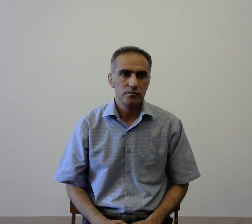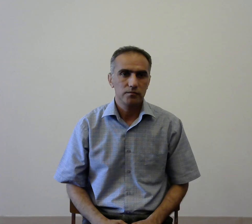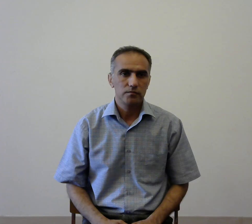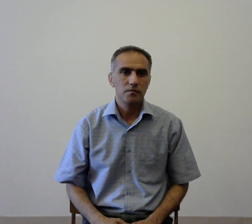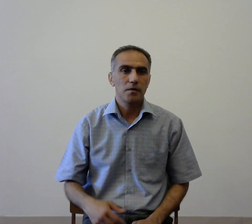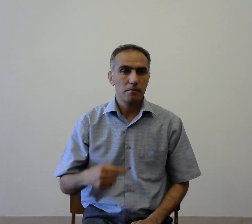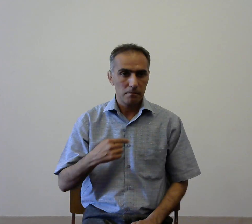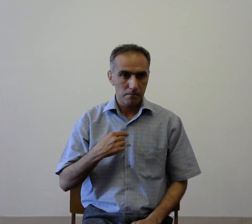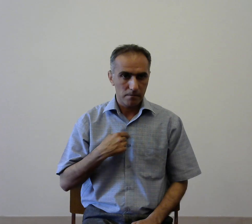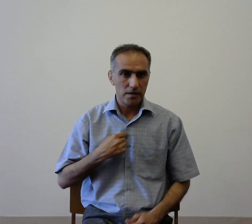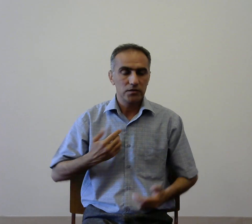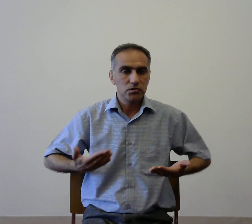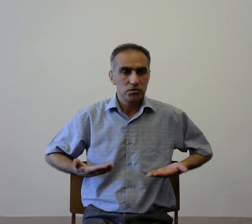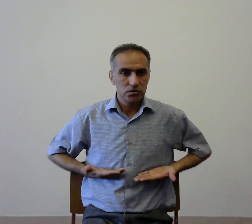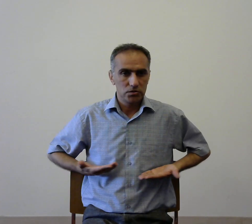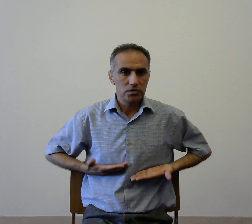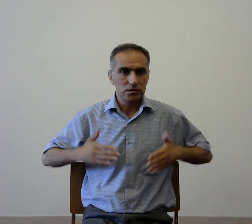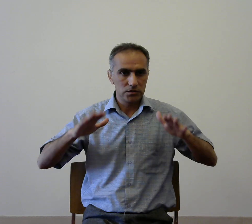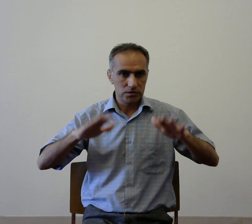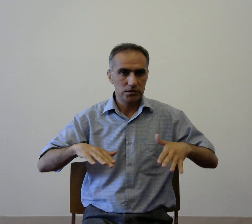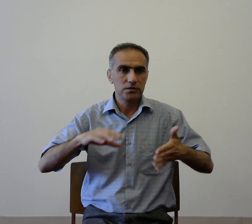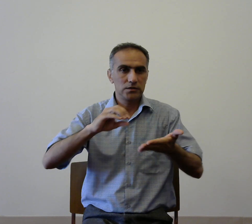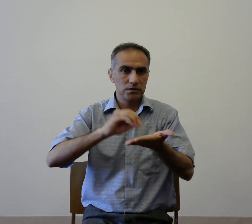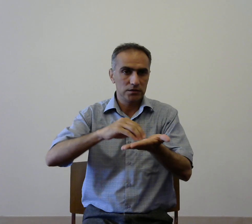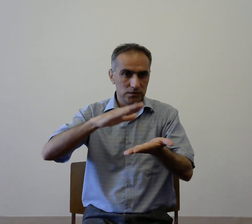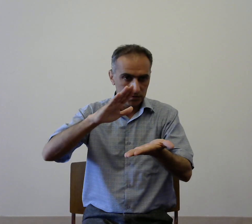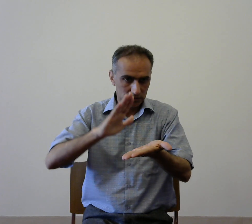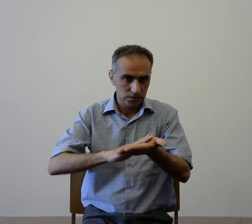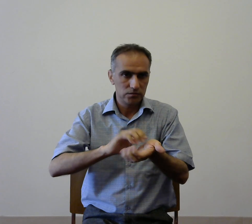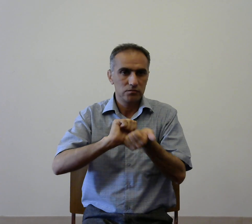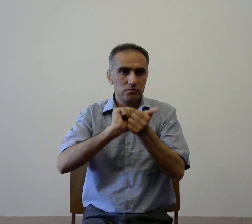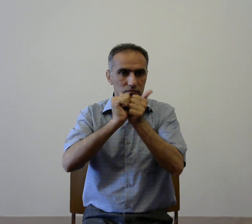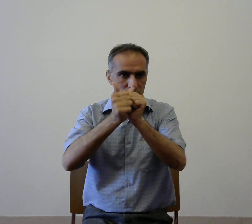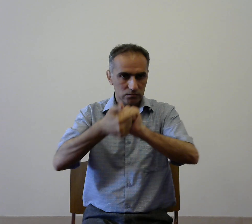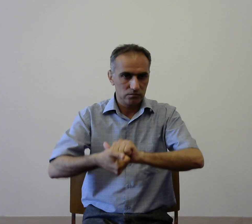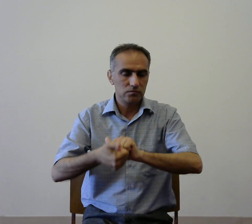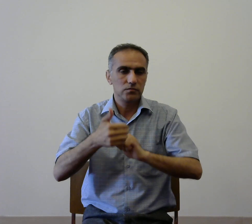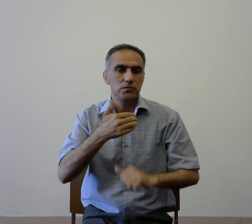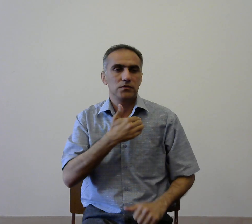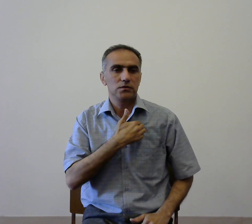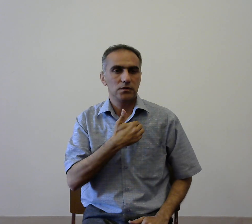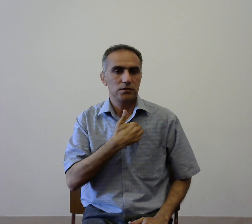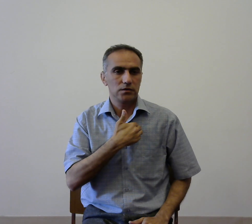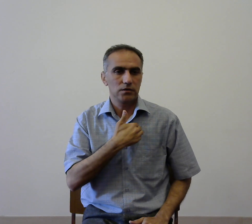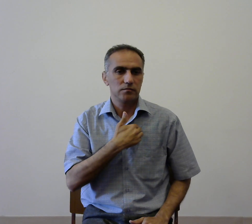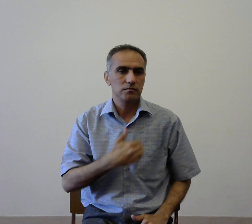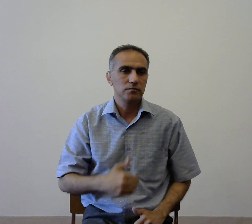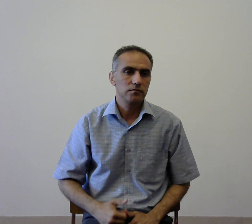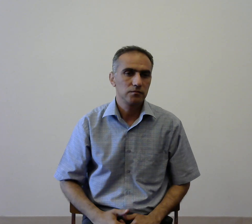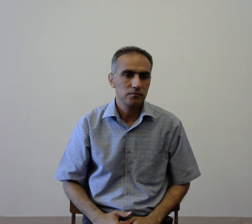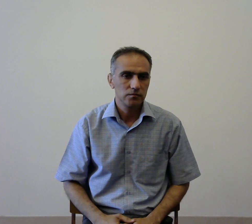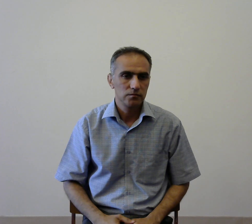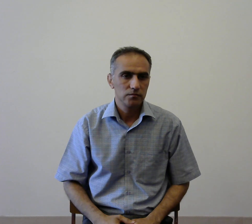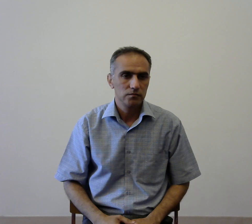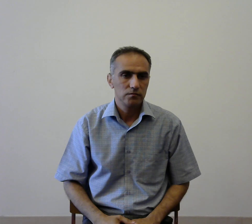Mən yaşayış yeri qeydiyyatımı dəyişmək istəyirəm